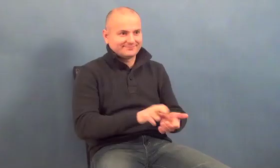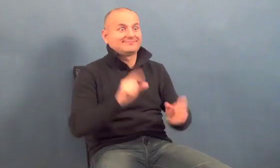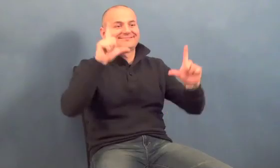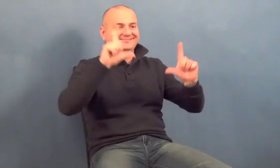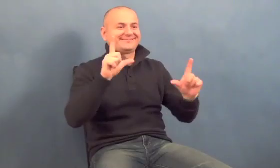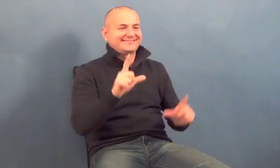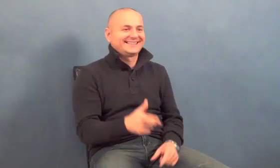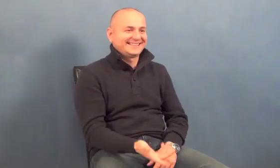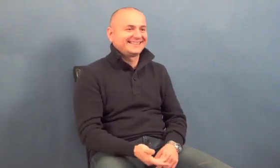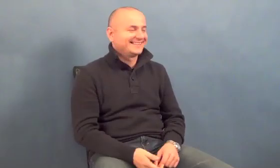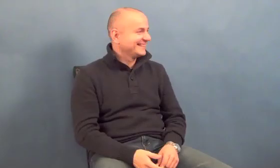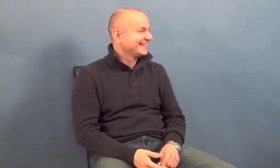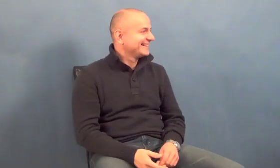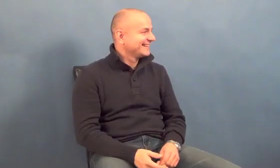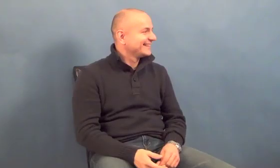Wstała i obudziła się.